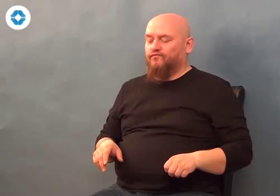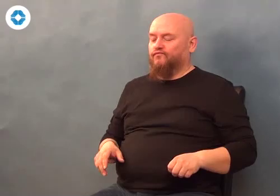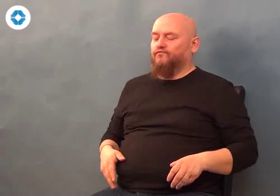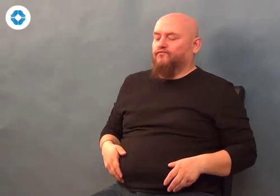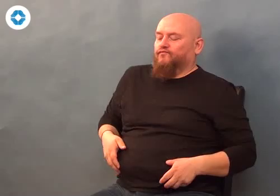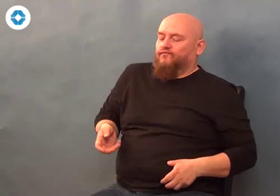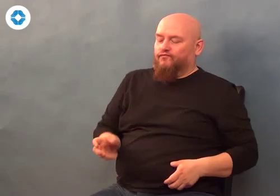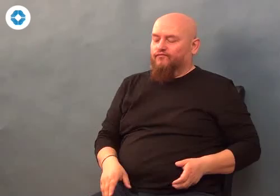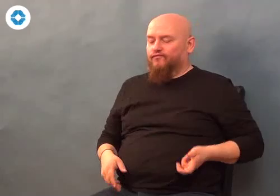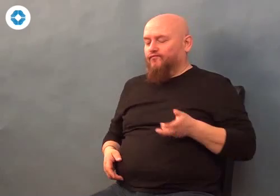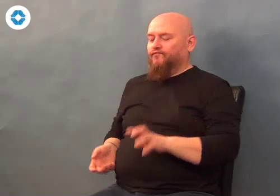Wsypuje gruszki do kosza.